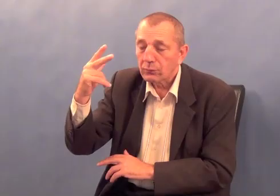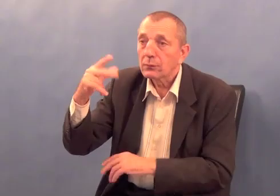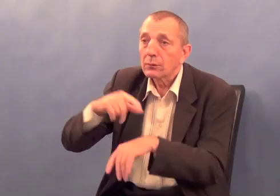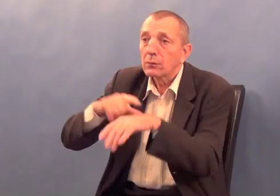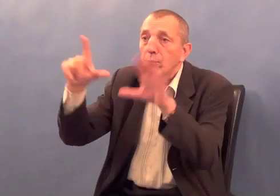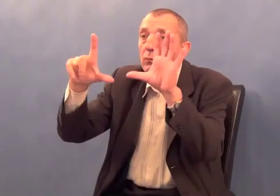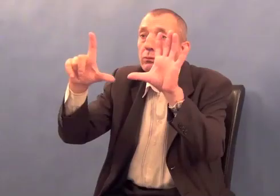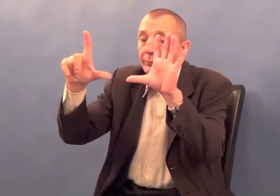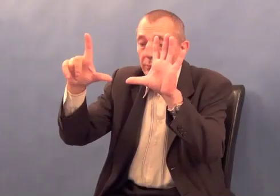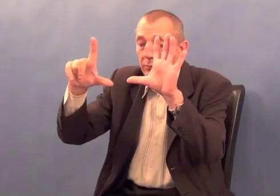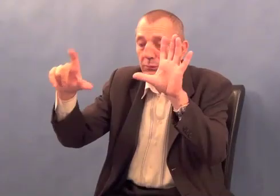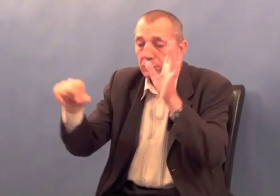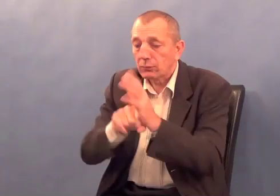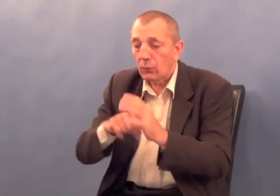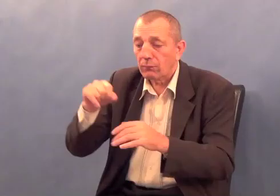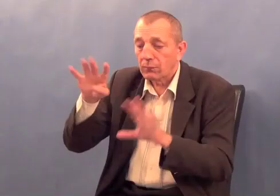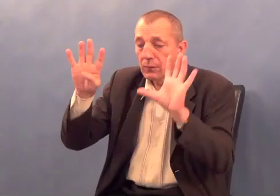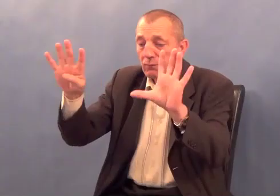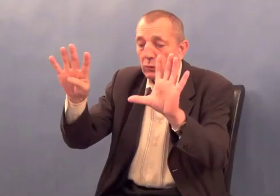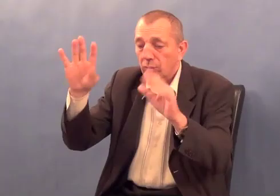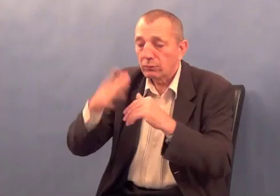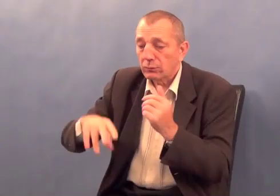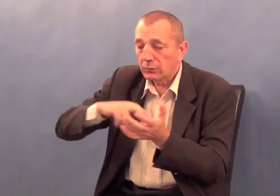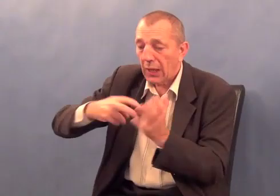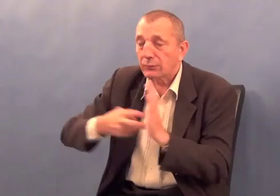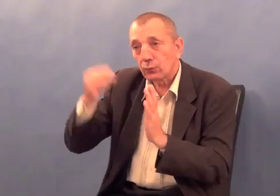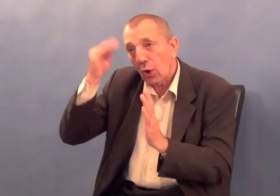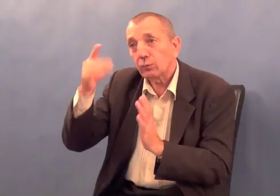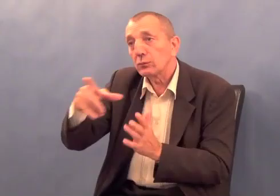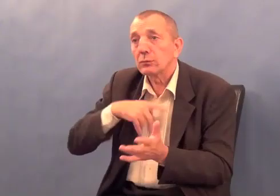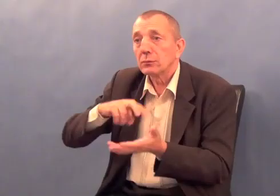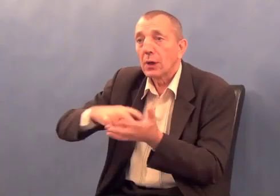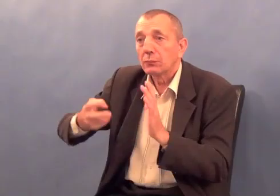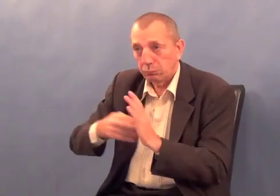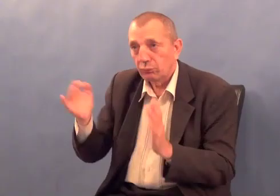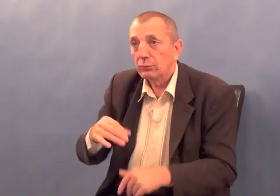Godzina siódma do dziewiątej, koniec, taniec, do szkoły tańca możemy iść razem?